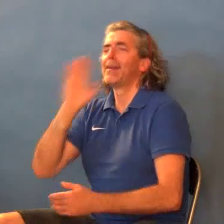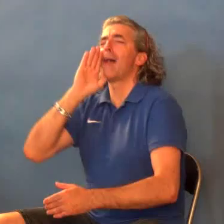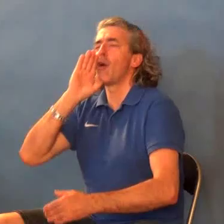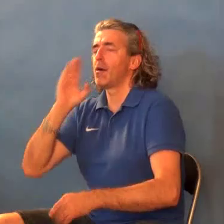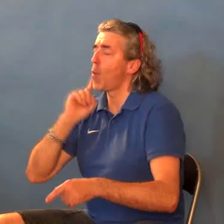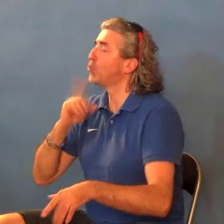Chłopiec zastanawia się o co chodzi.